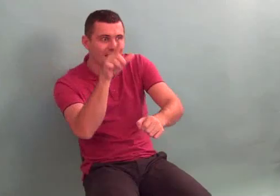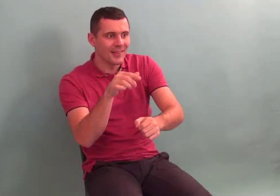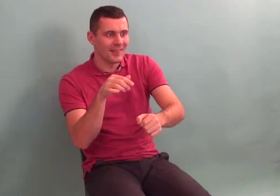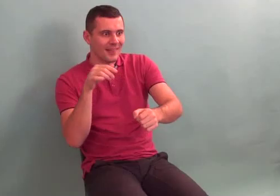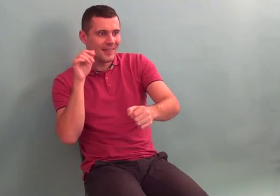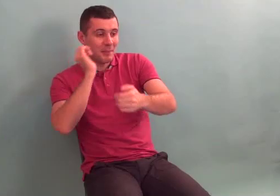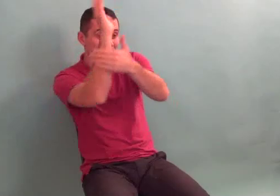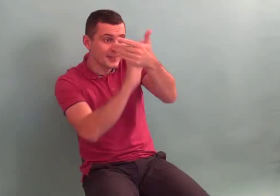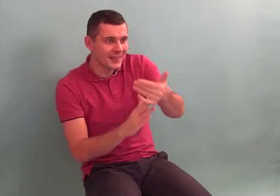Szyba wtedy pęka.